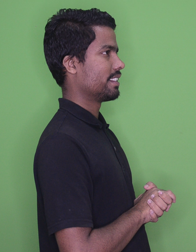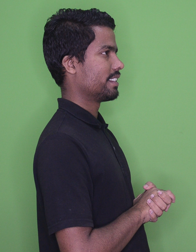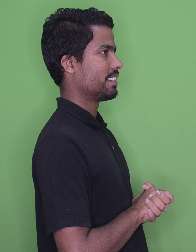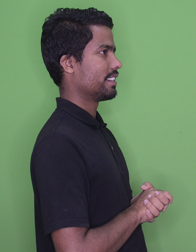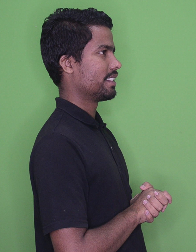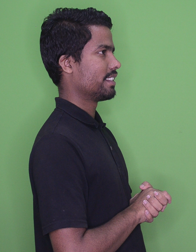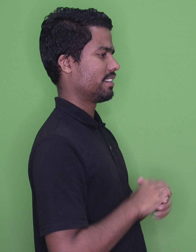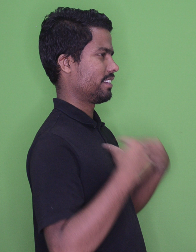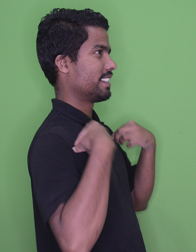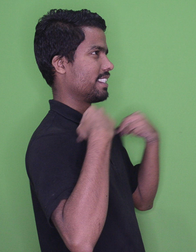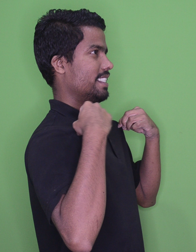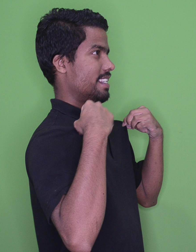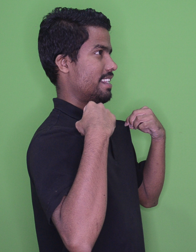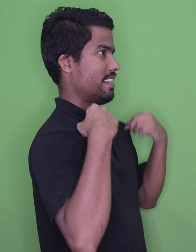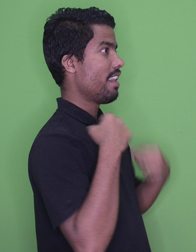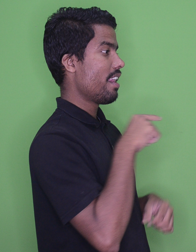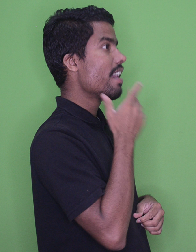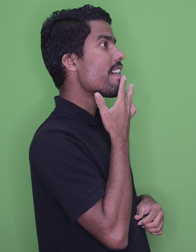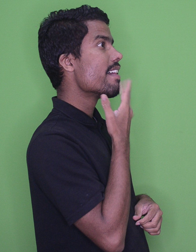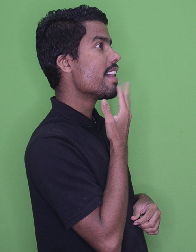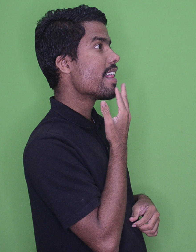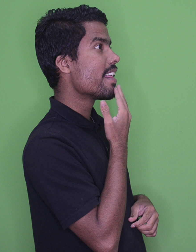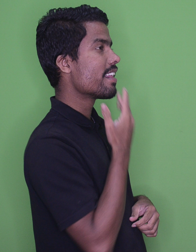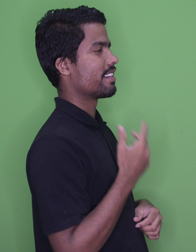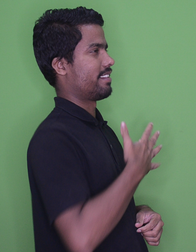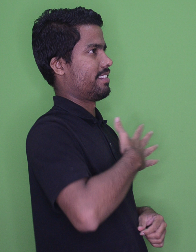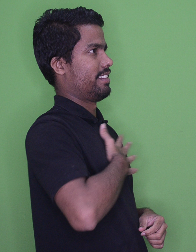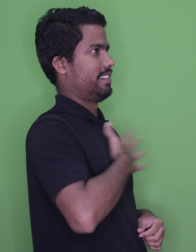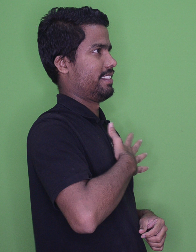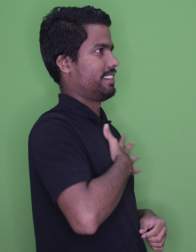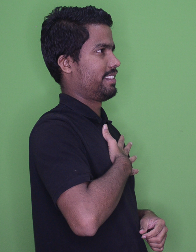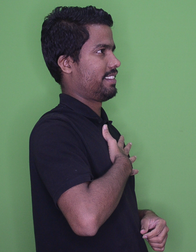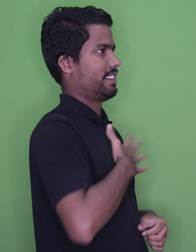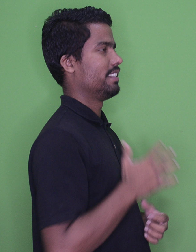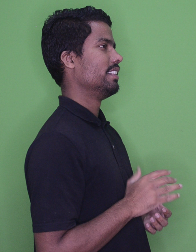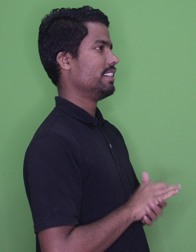the dress is in green